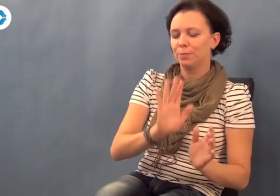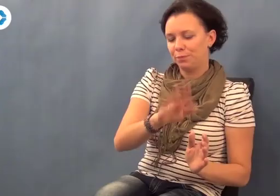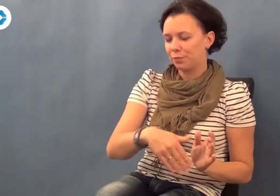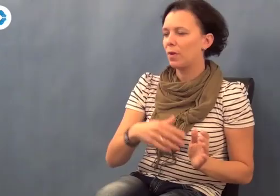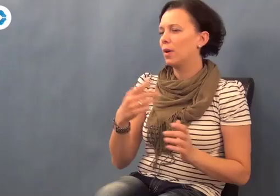Dobra.